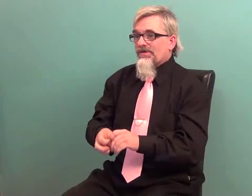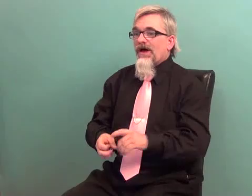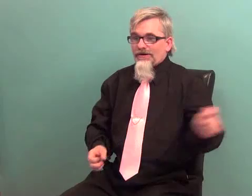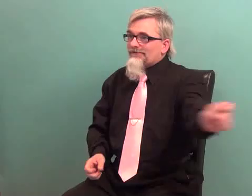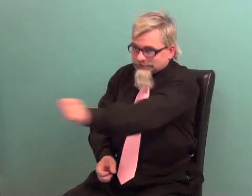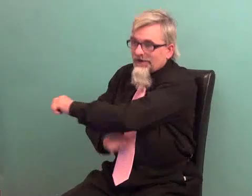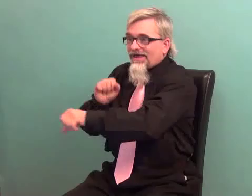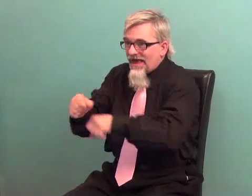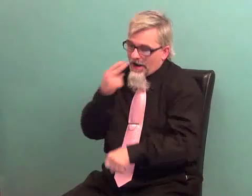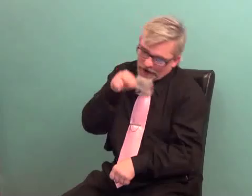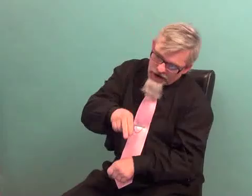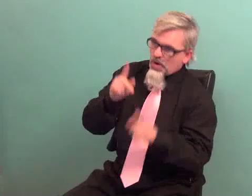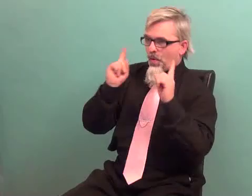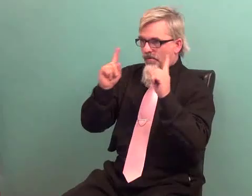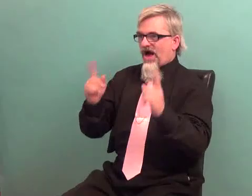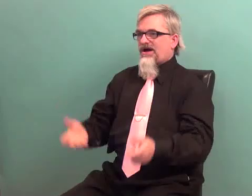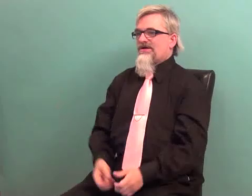Lepiej patrzeć na nadjeżdżającą drezynę, która rzeczywiście nadjeżdża.